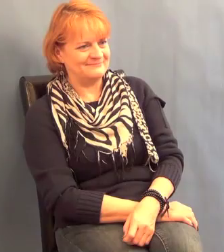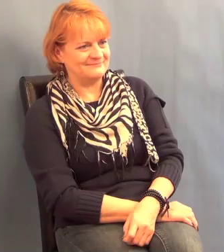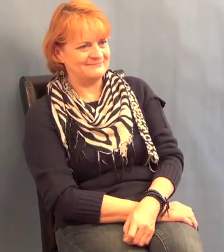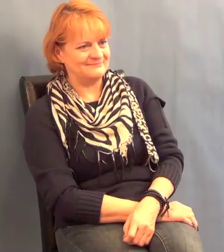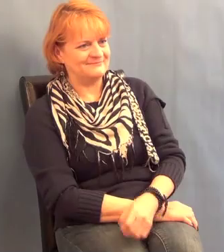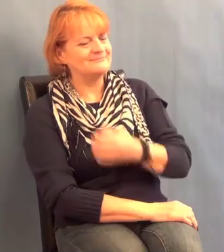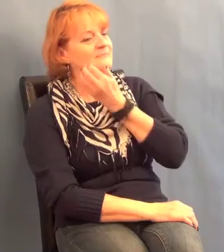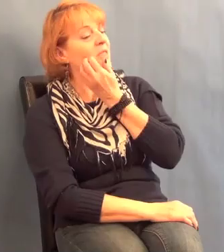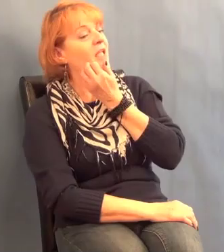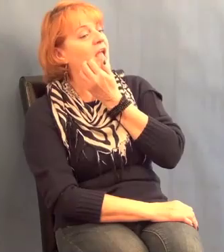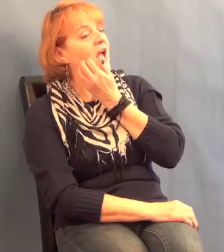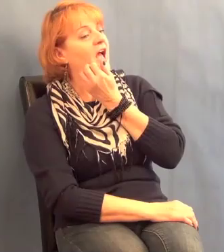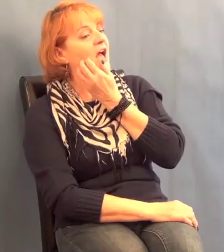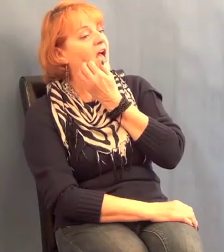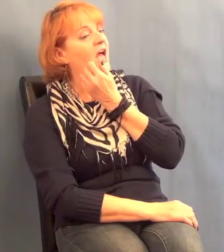Paliło się w piecu.